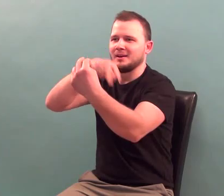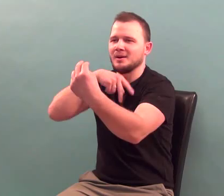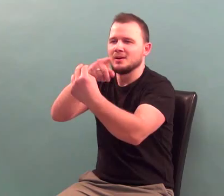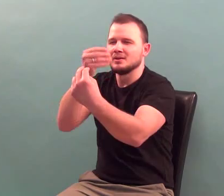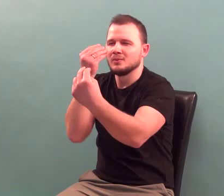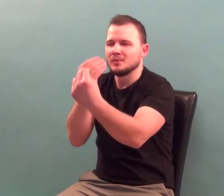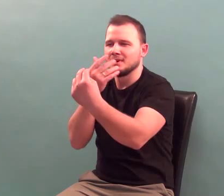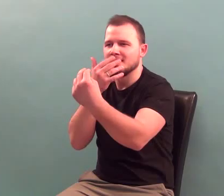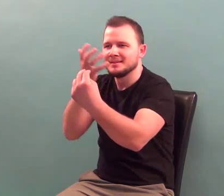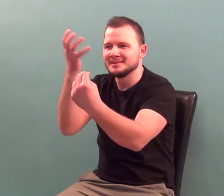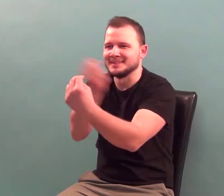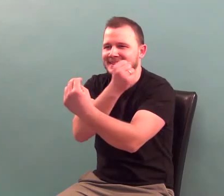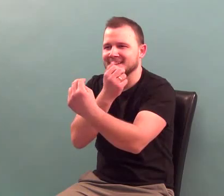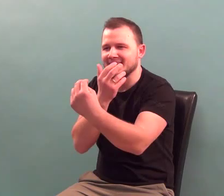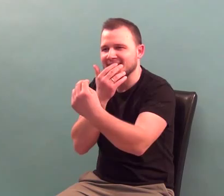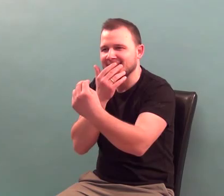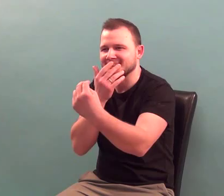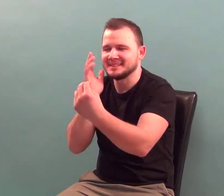Kot myśli, że ptaszek jest super i chce go zdobyć.